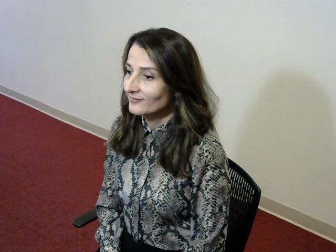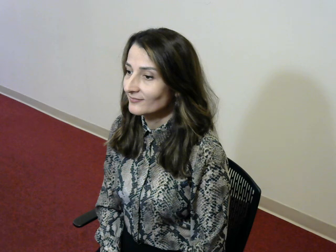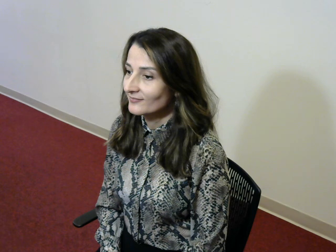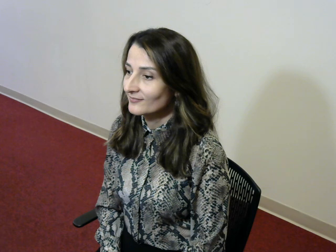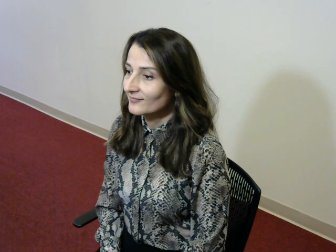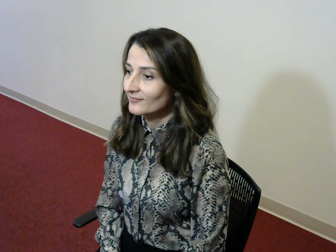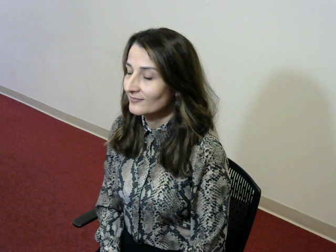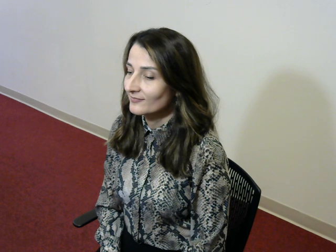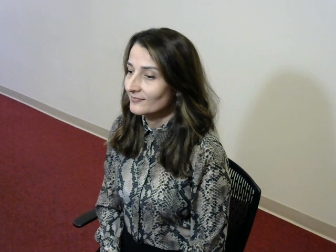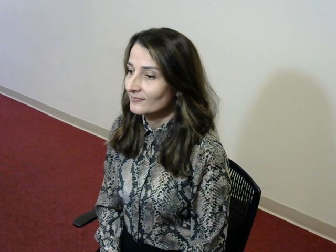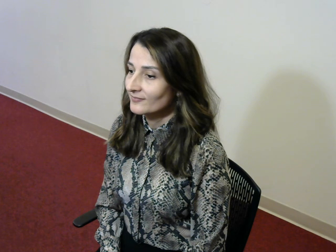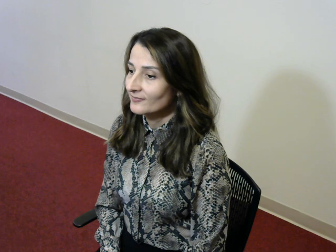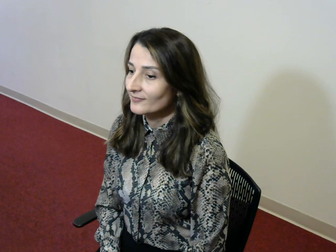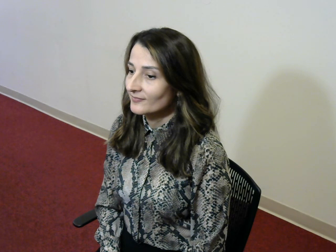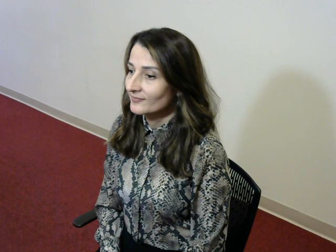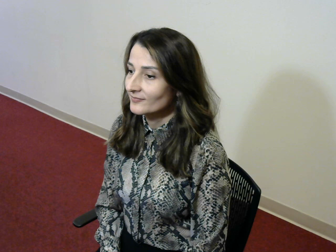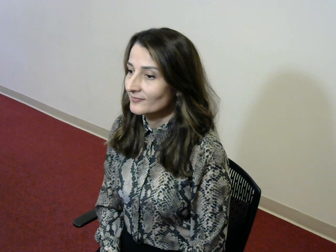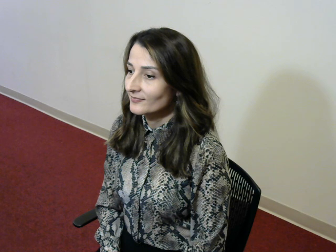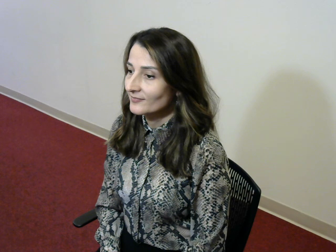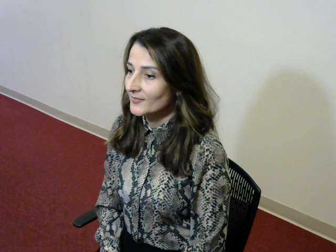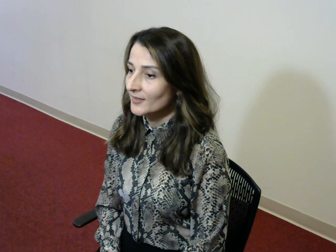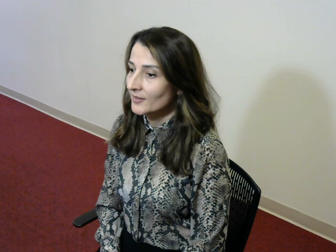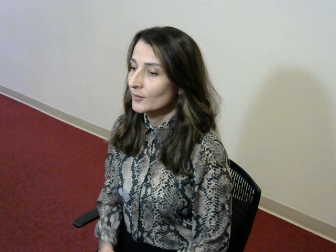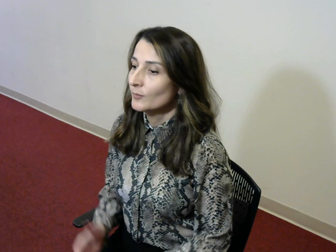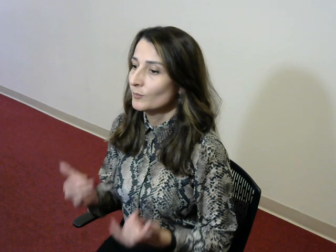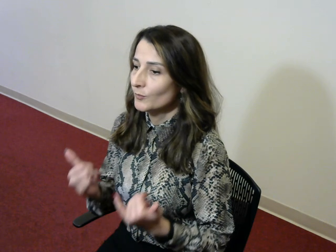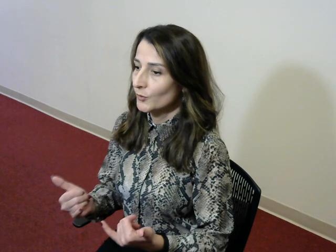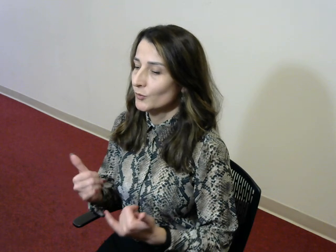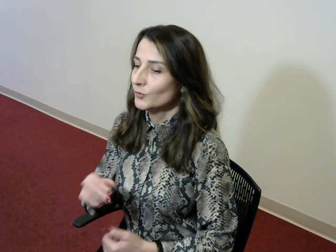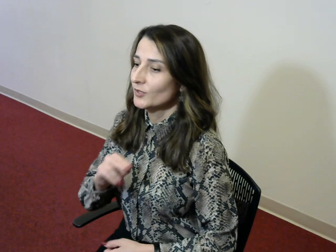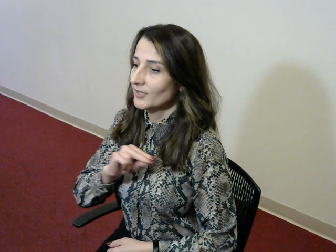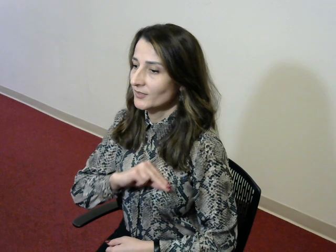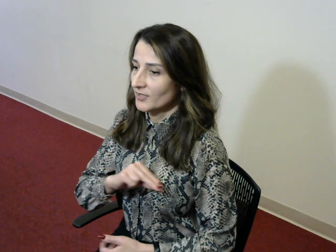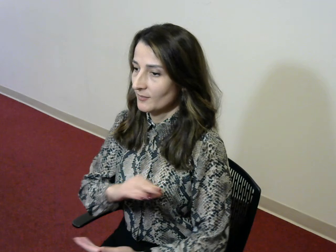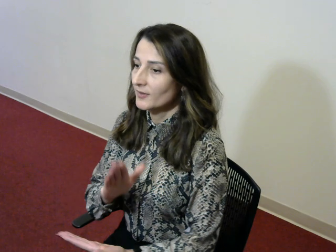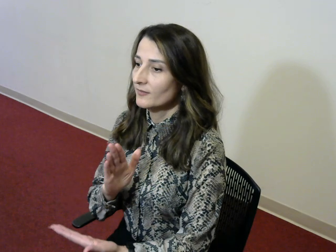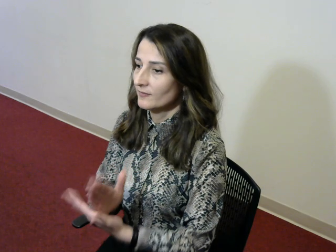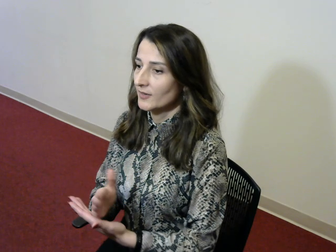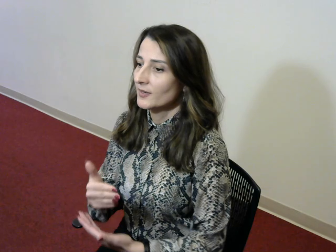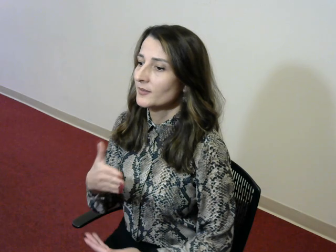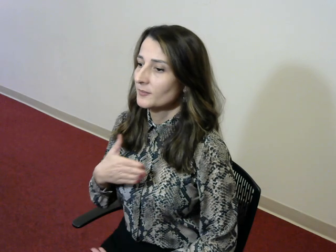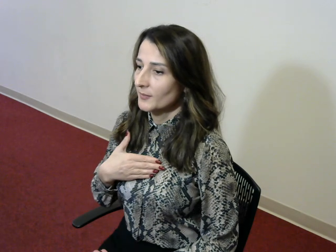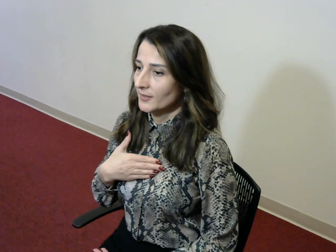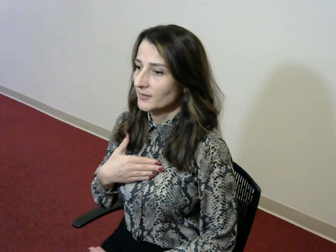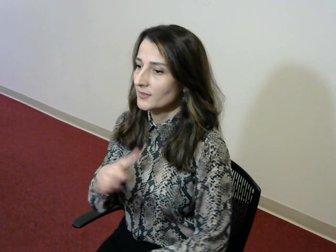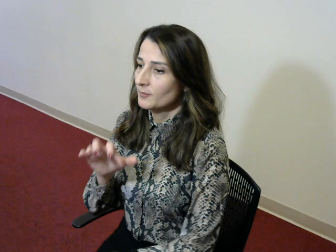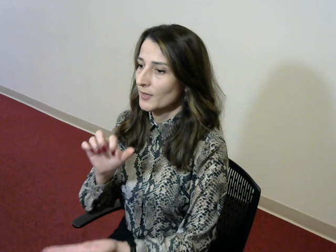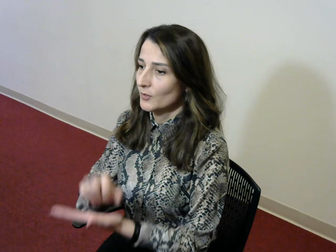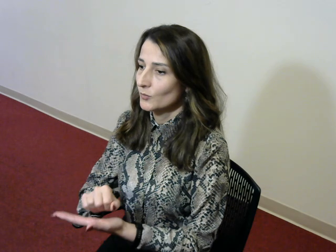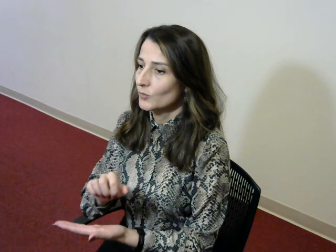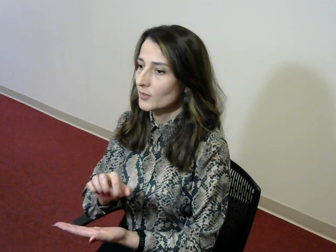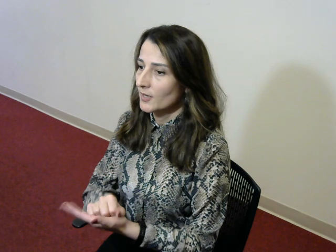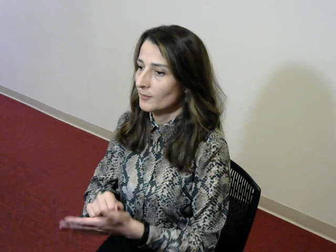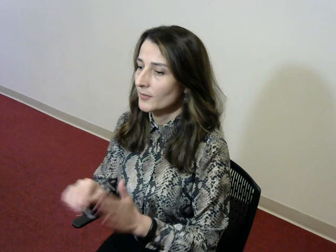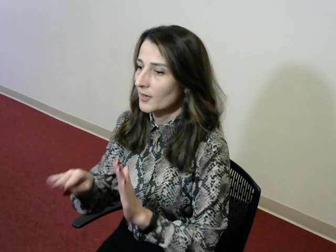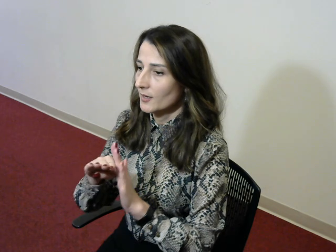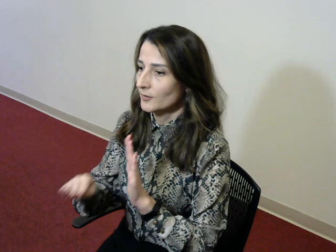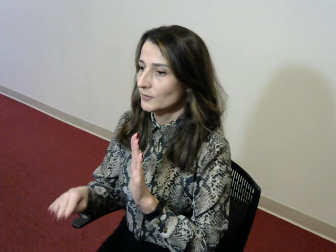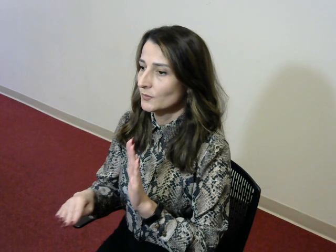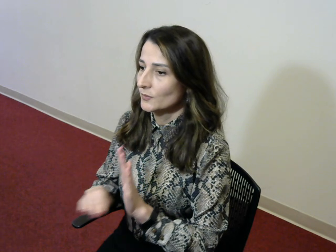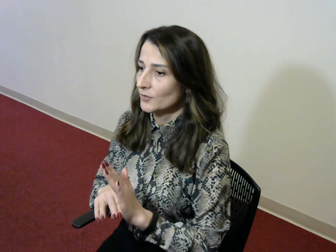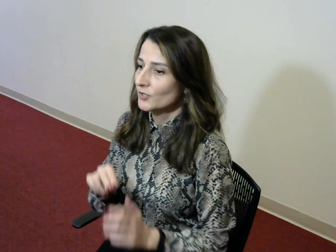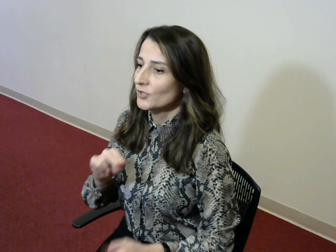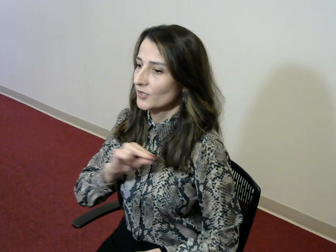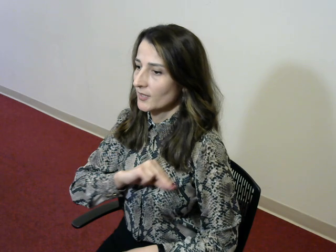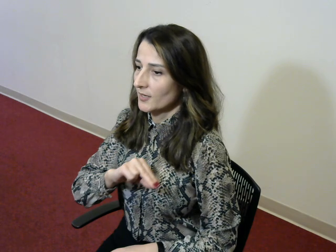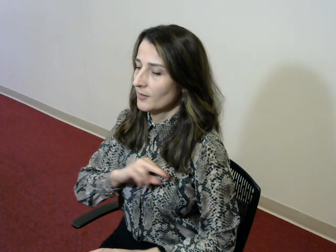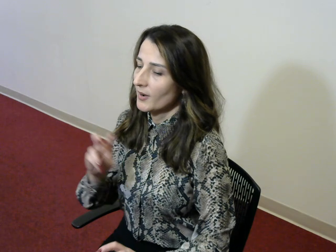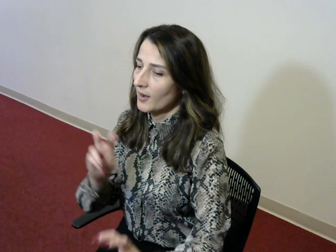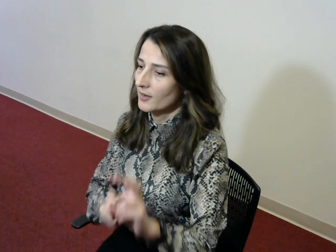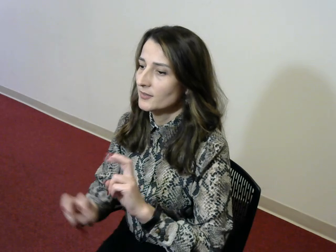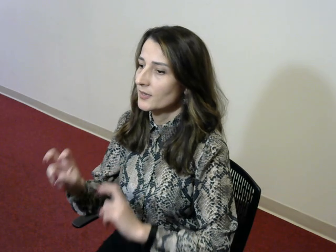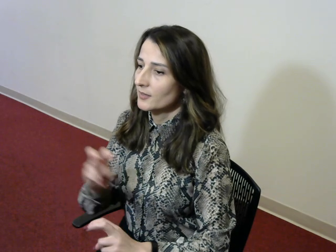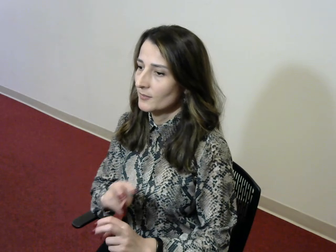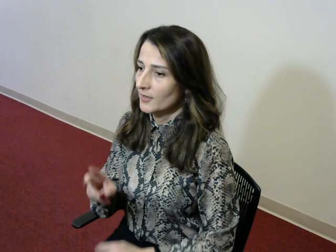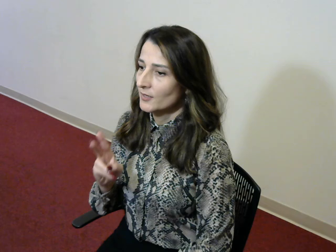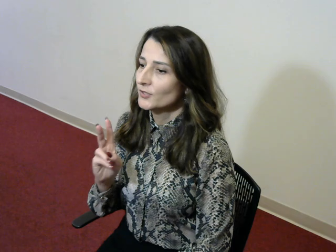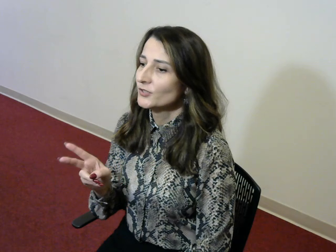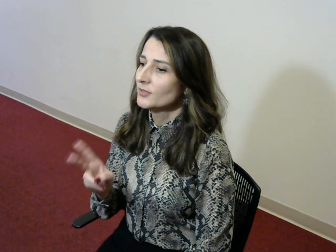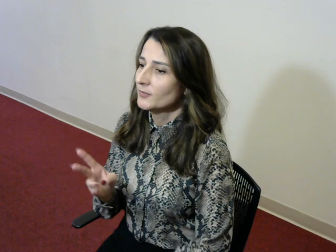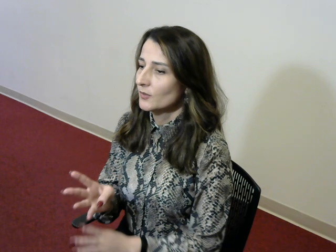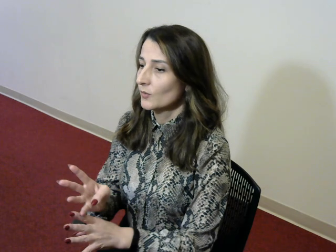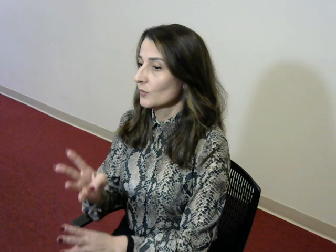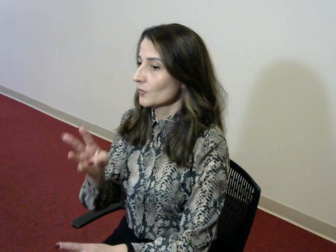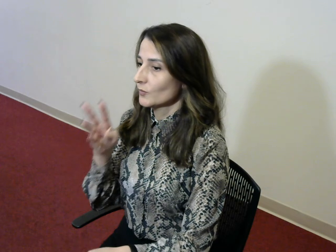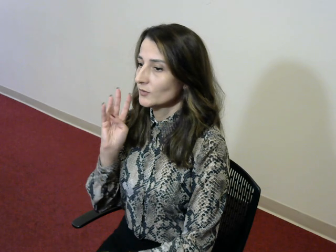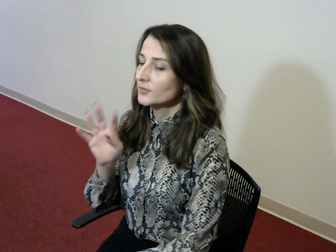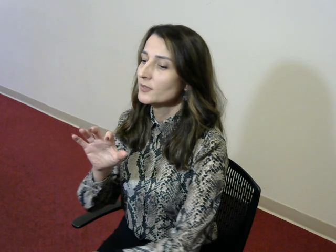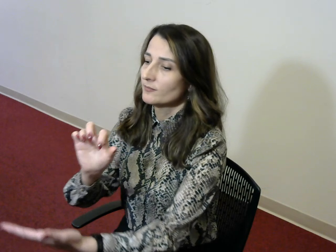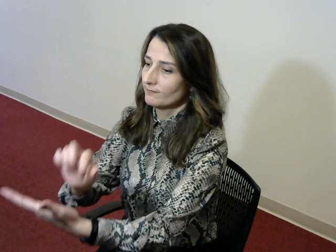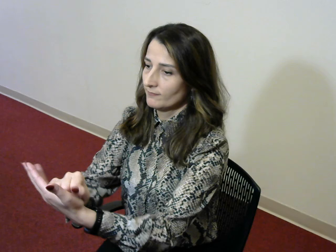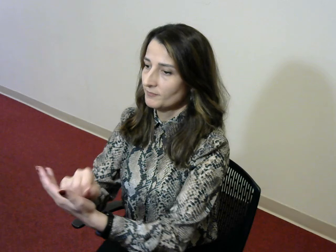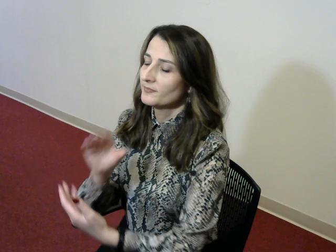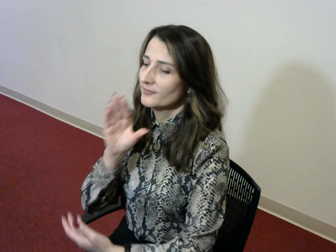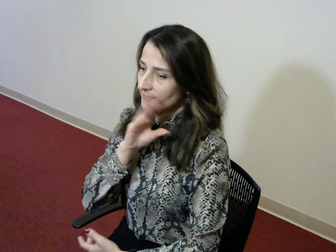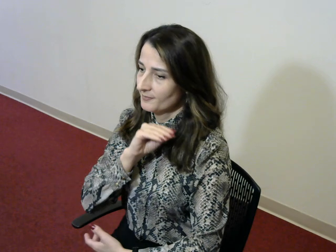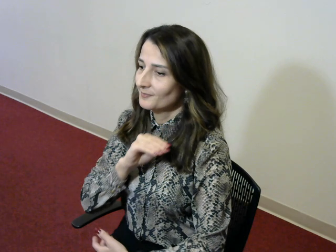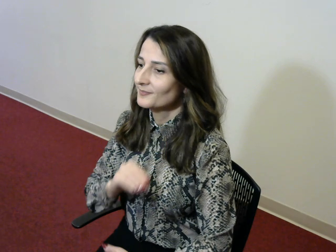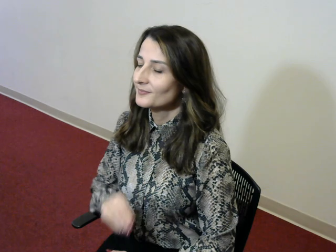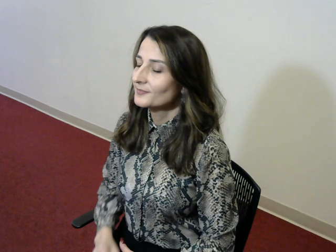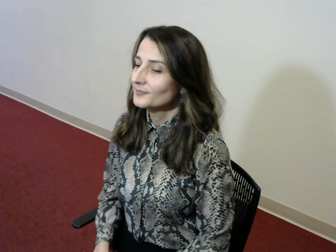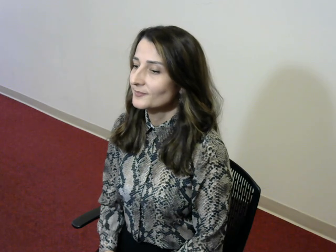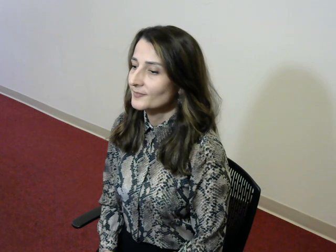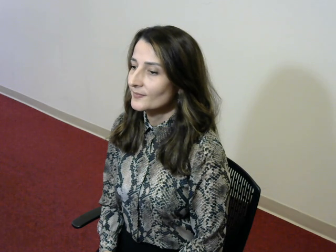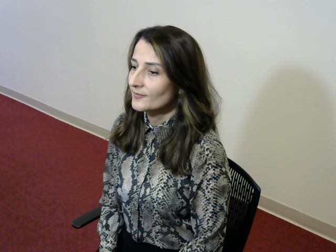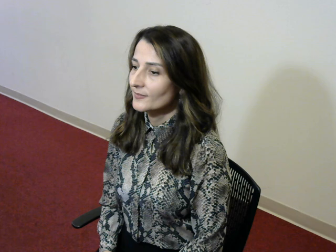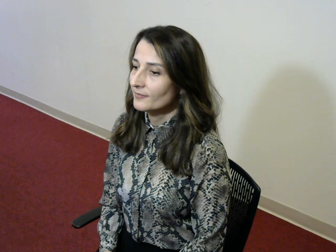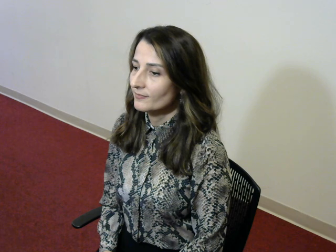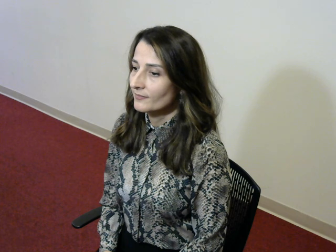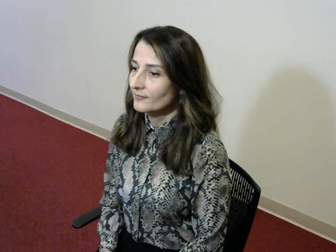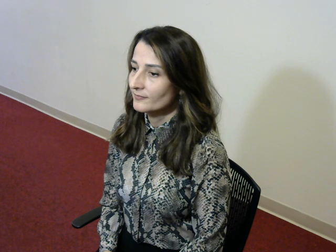İndi işim var, mən Məşğulluq sistemində iş axtaran kimi növbə tuta bilərəmmi?